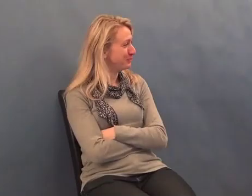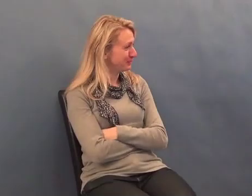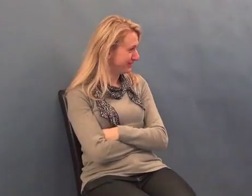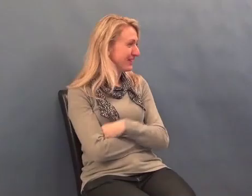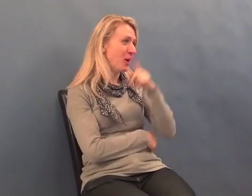Ludzie...